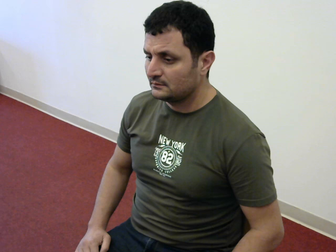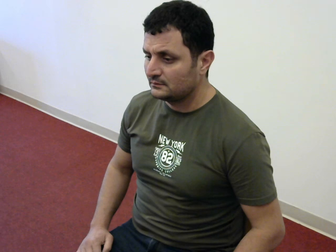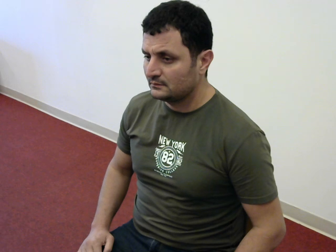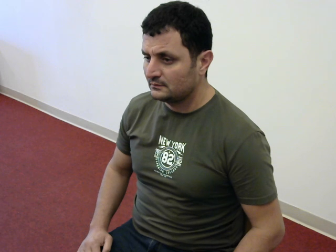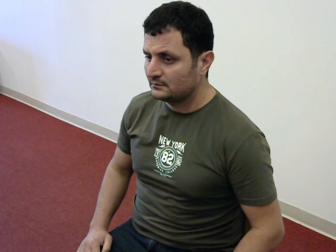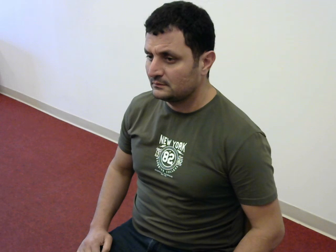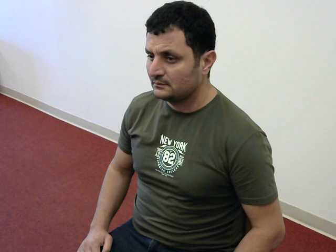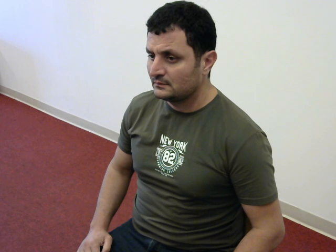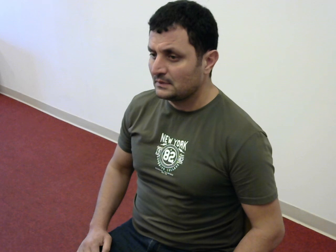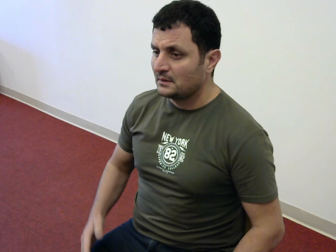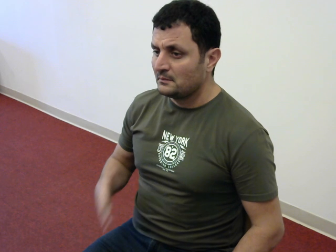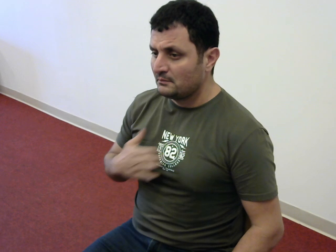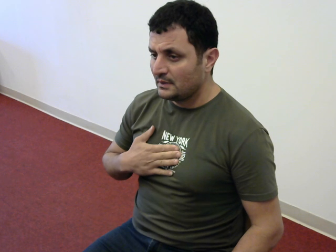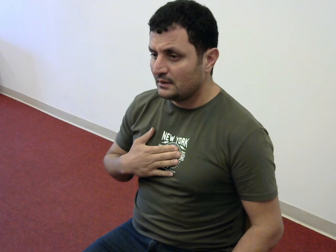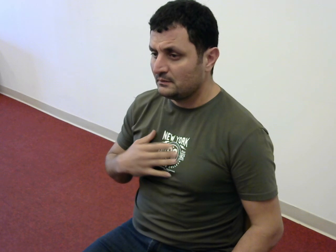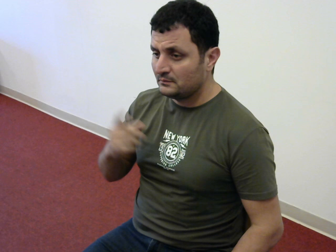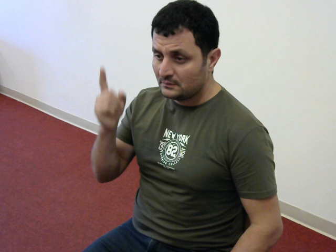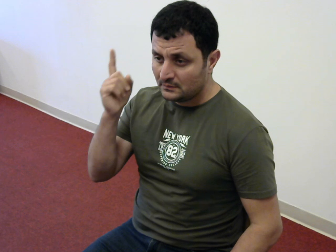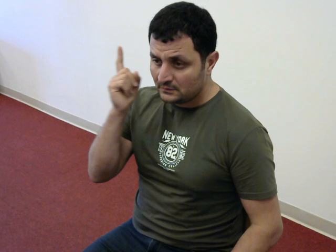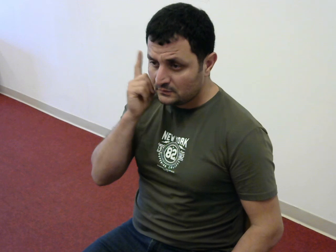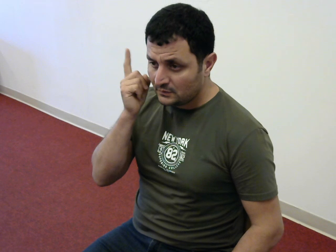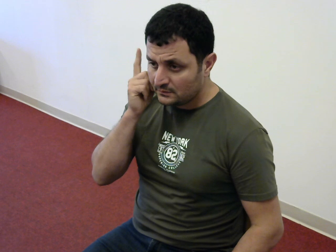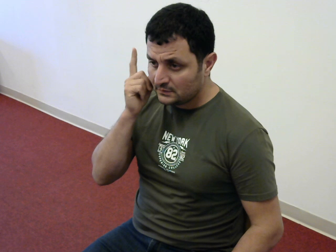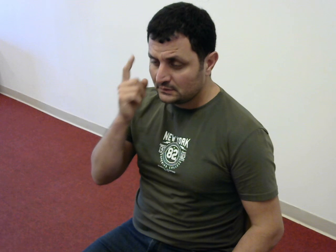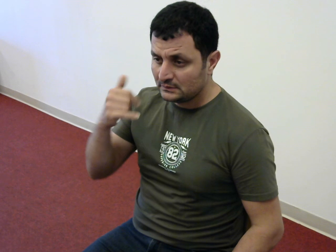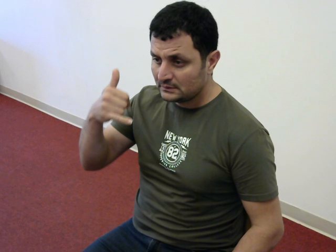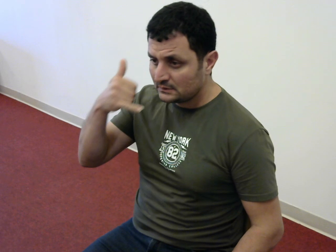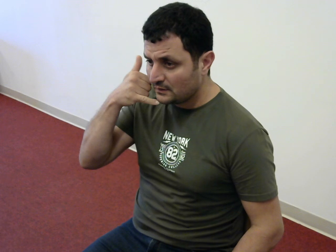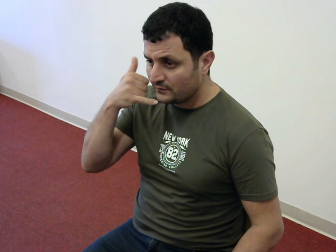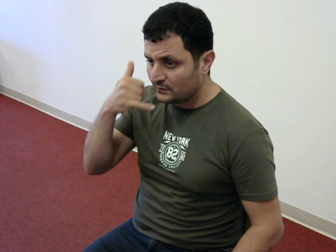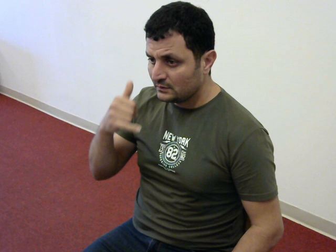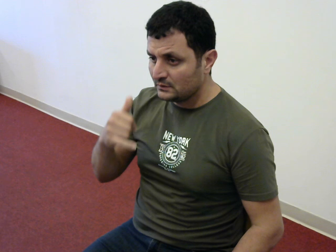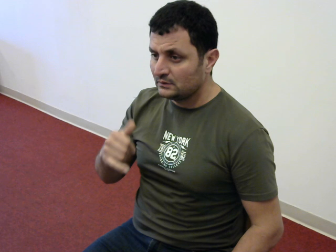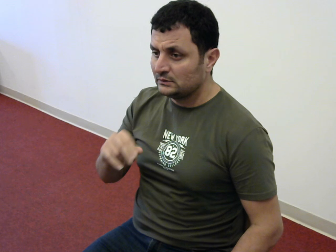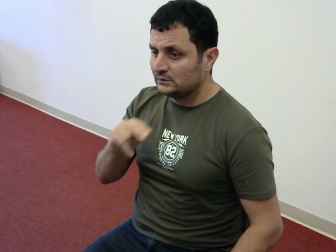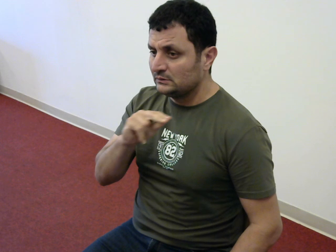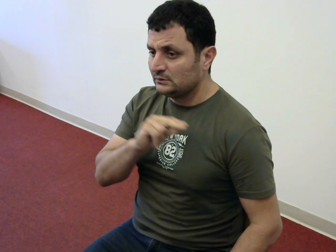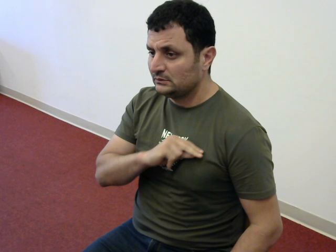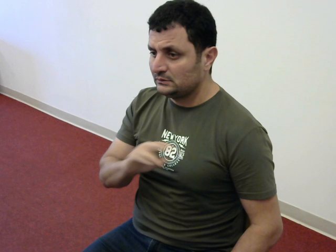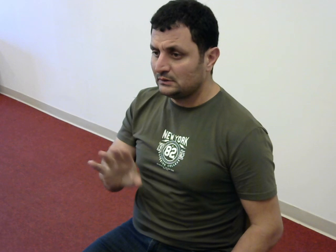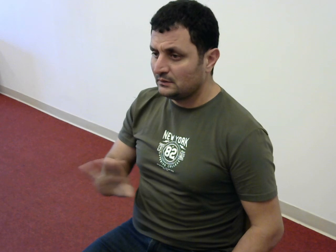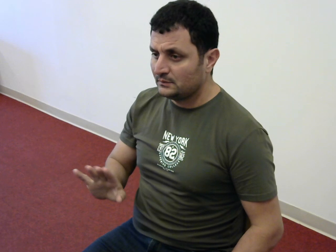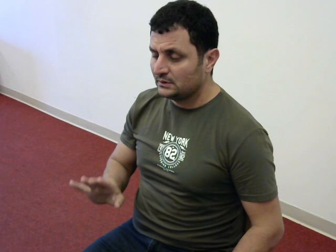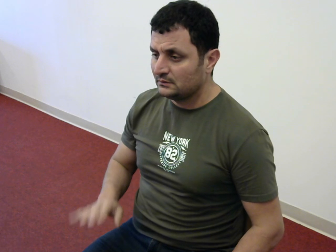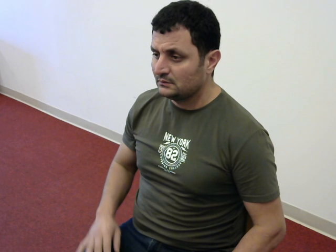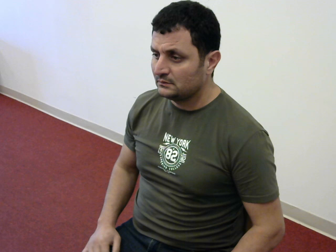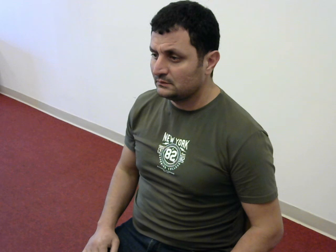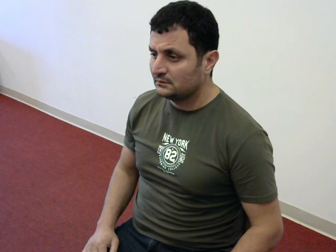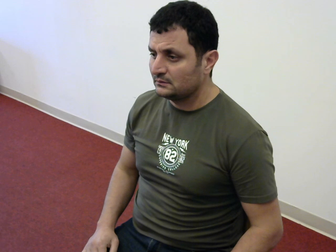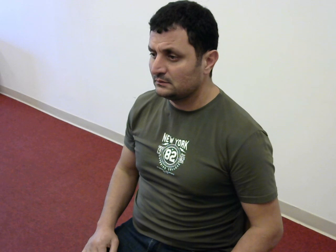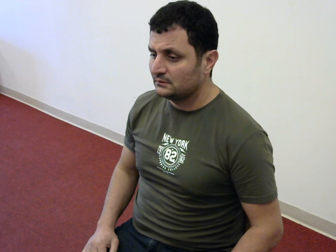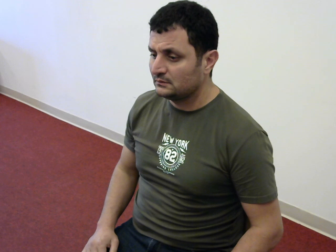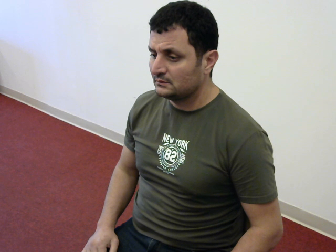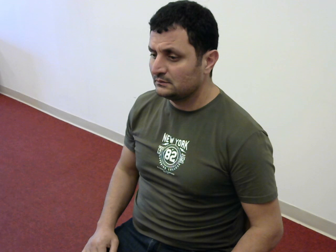Mənim mobil telefonum işləmir